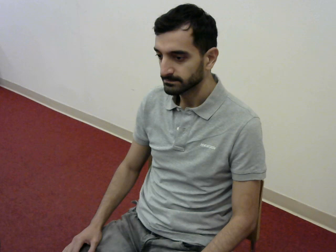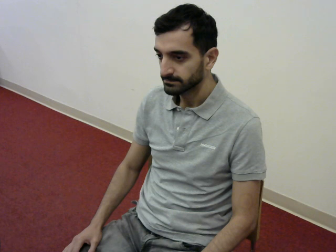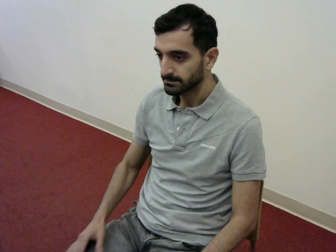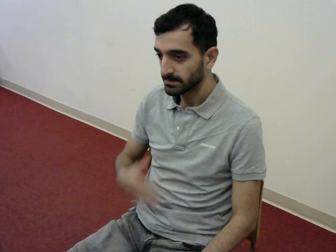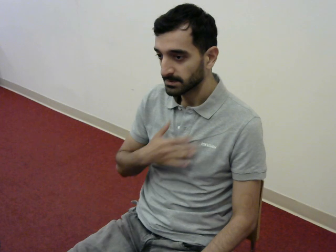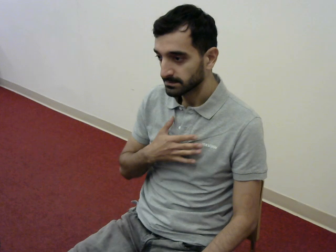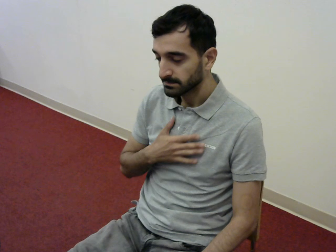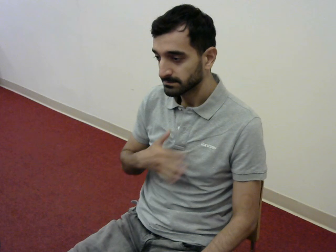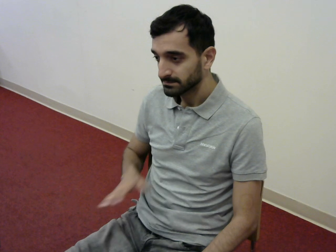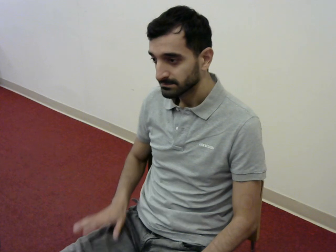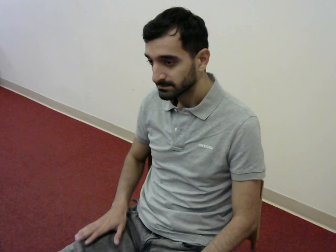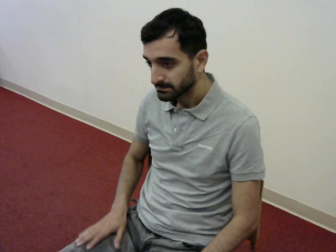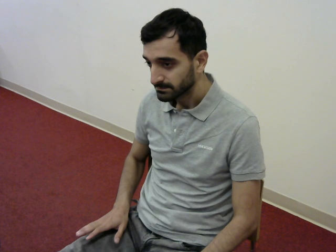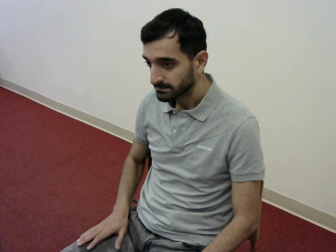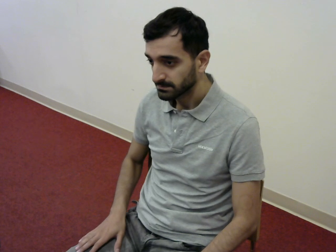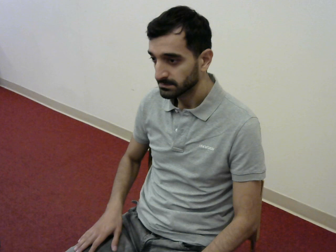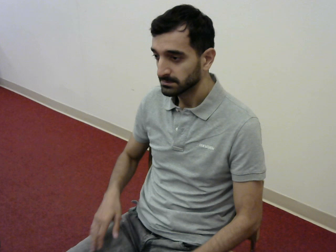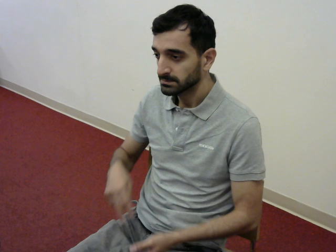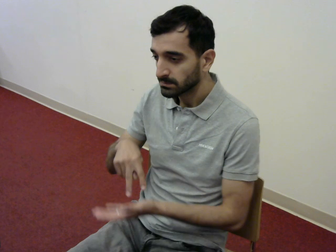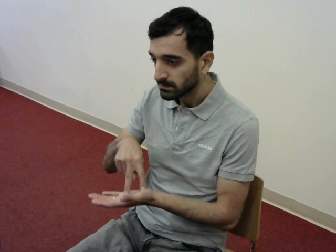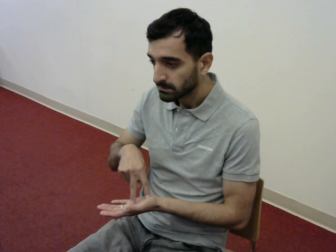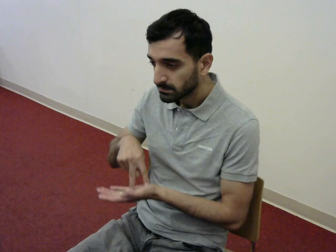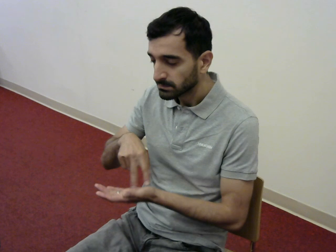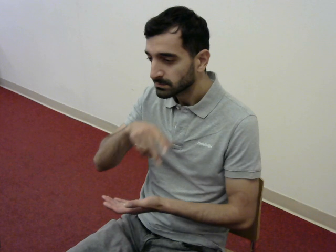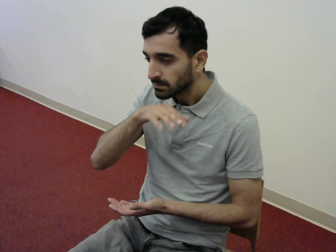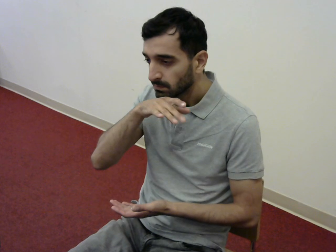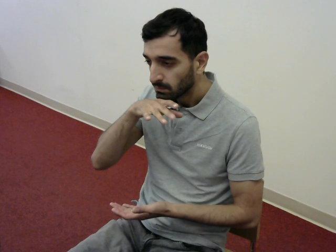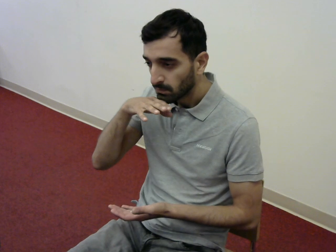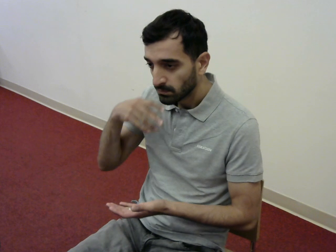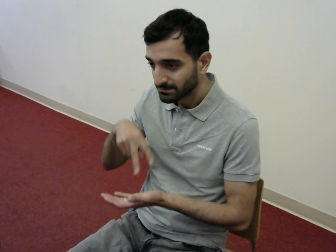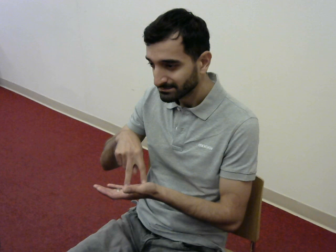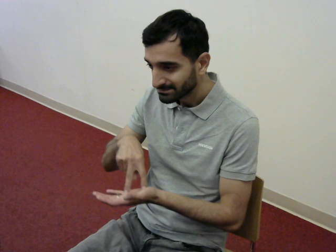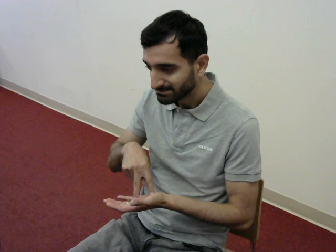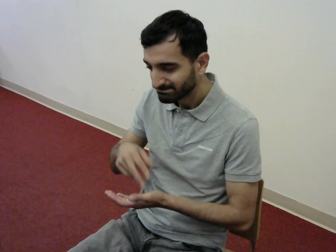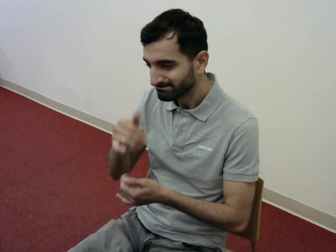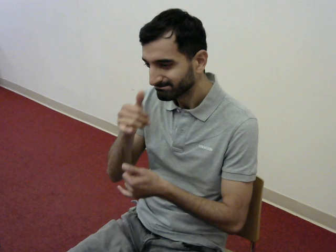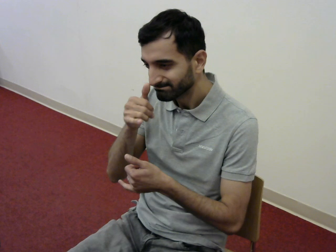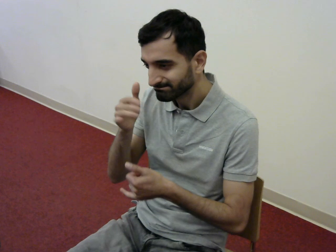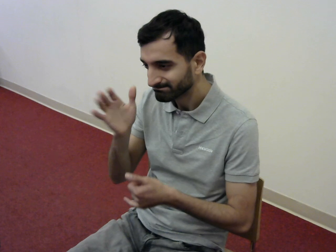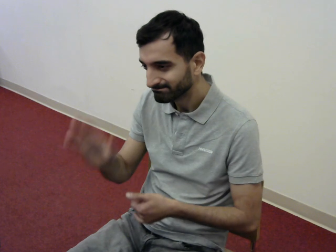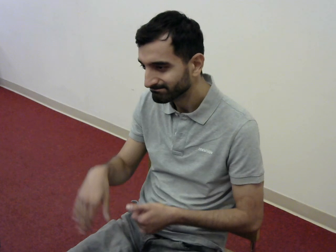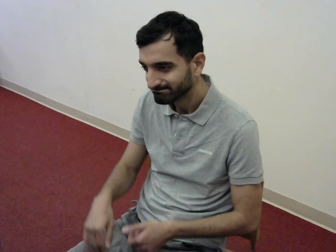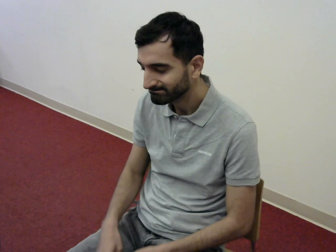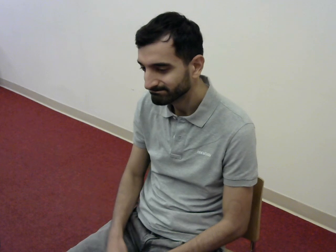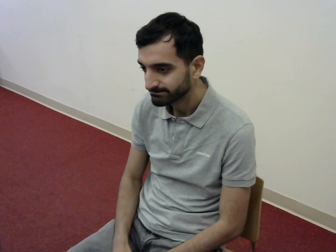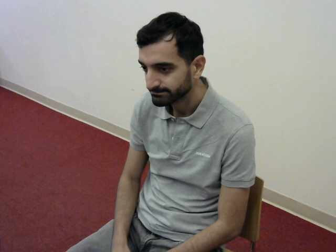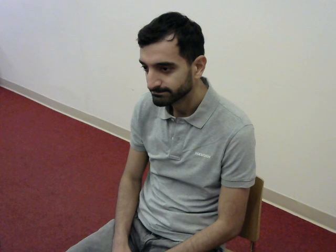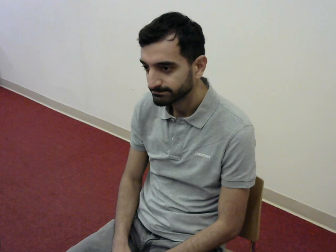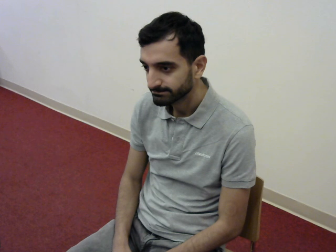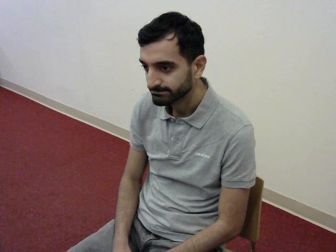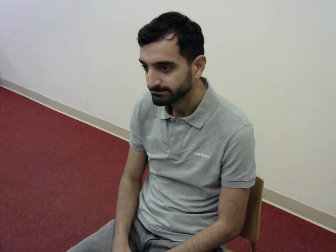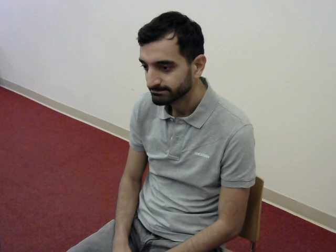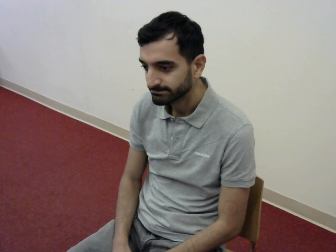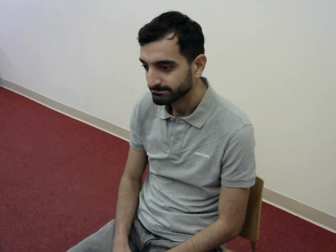Mən ayaq üstə çox dura bilmirəm